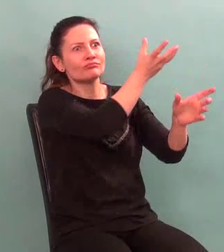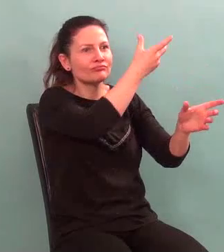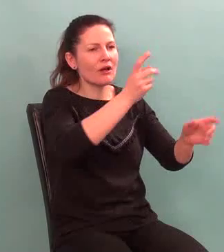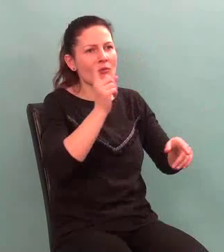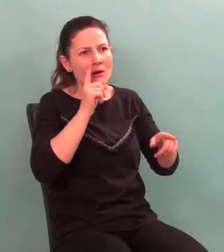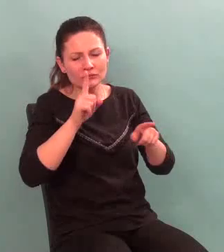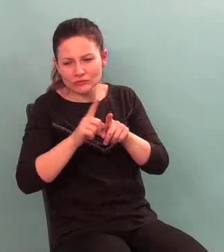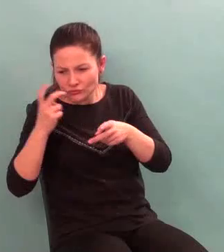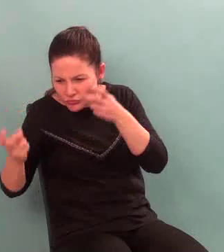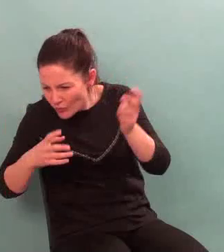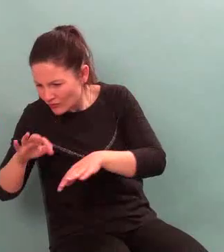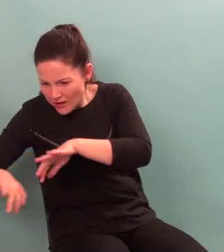Chłopiec też szuka, grzebie w ziemi.